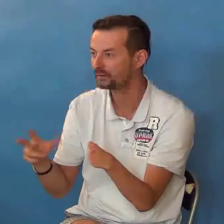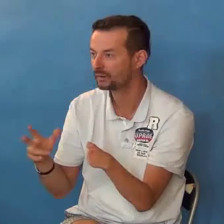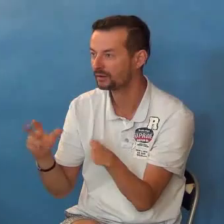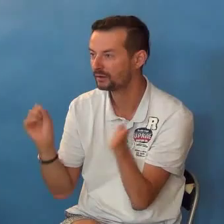Do kina.